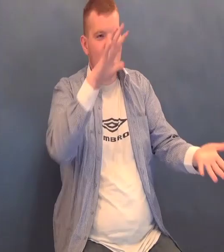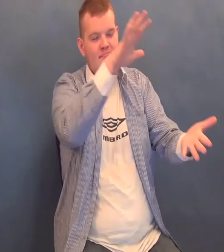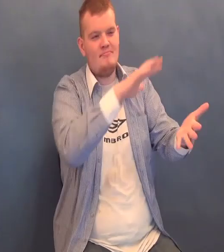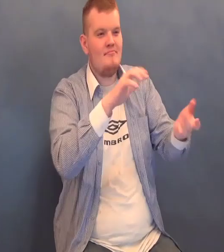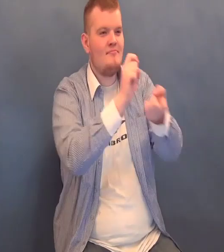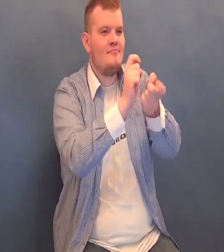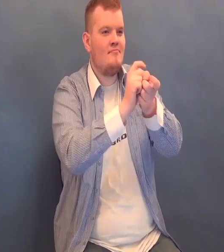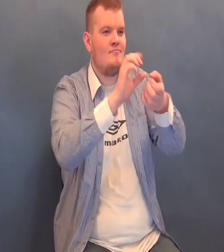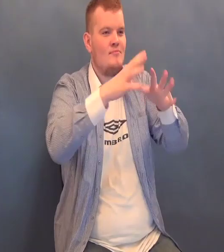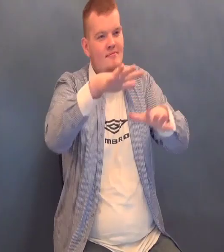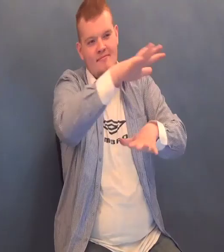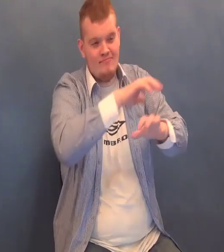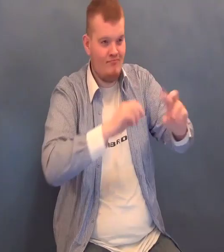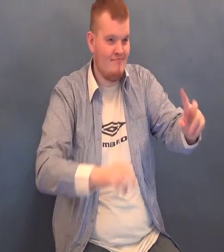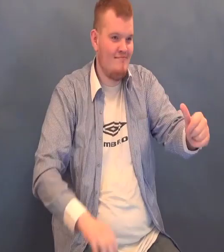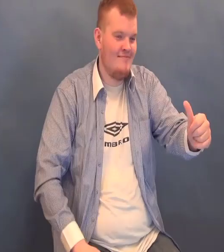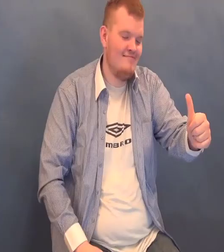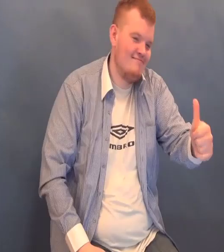W Warszawie to chyba gdzieś blisko Złotych Tarasów.